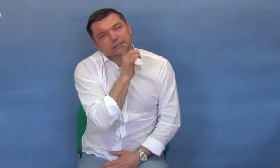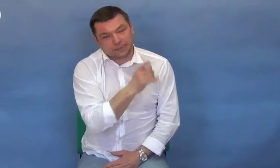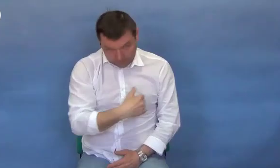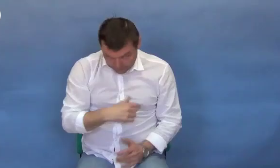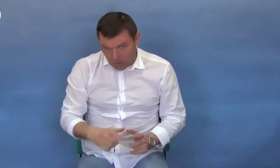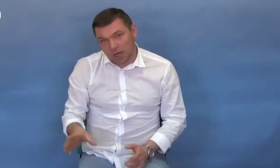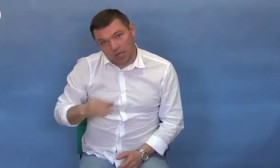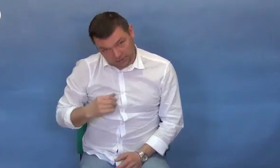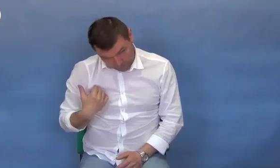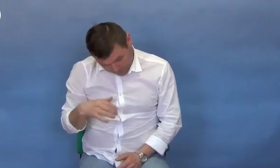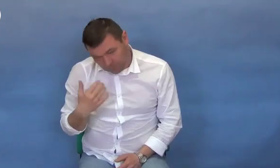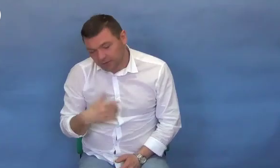Byliśmy tam dawno razem z kolegą.